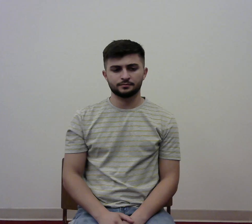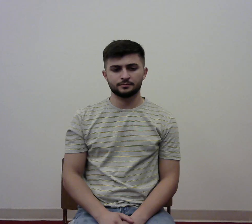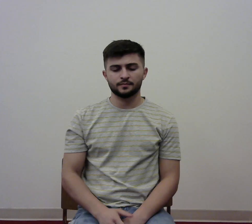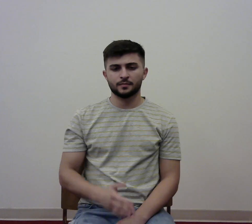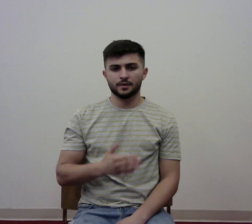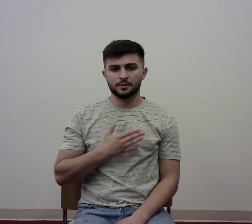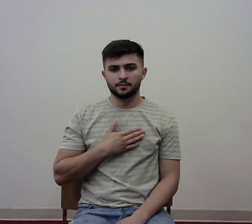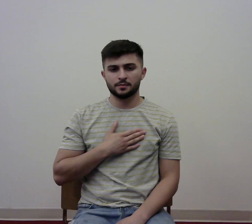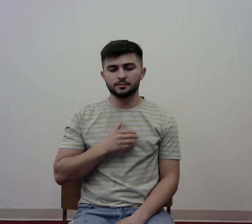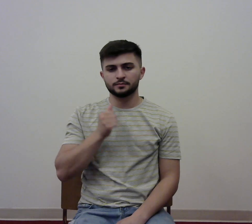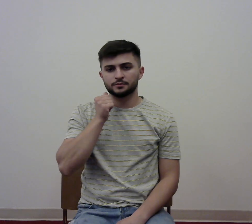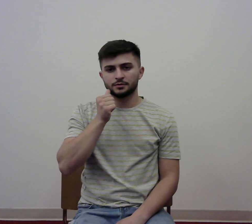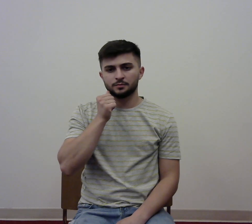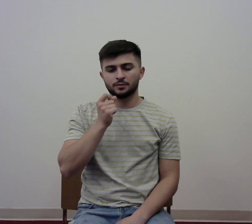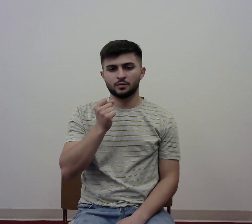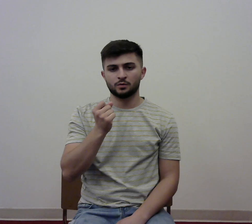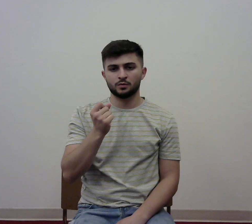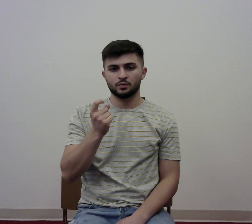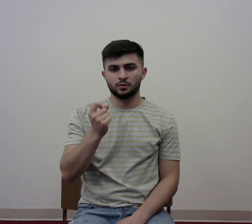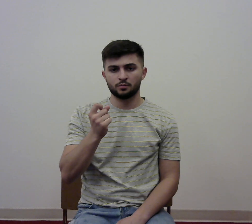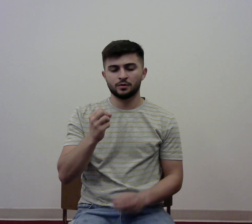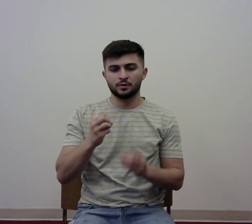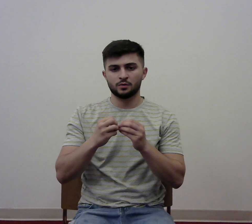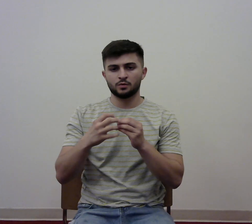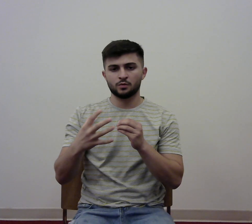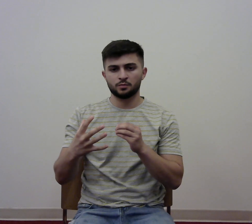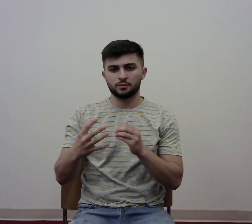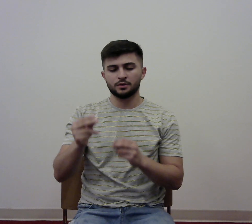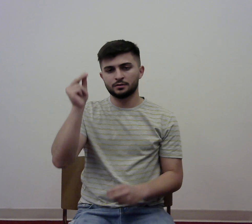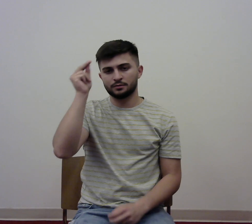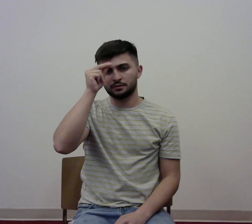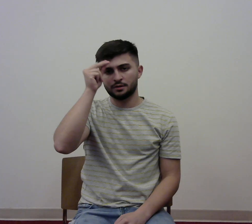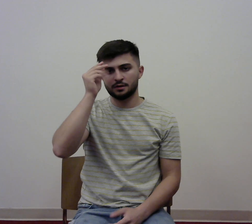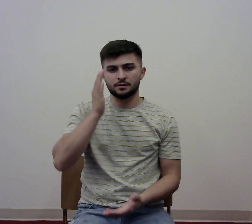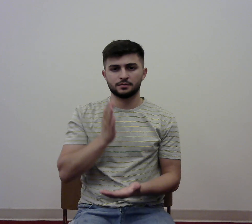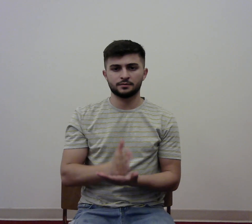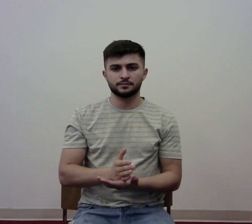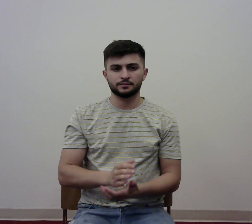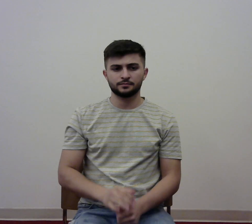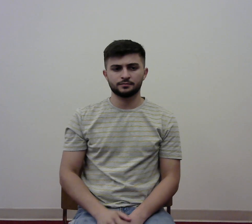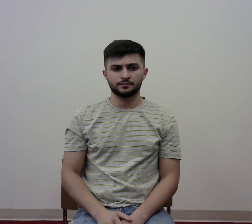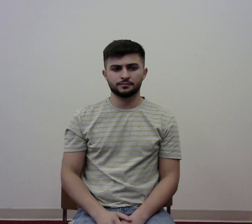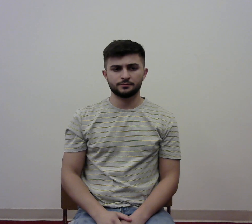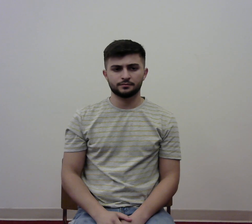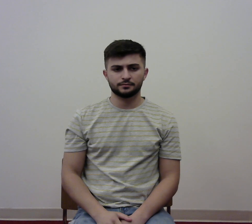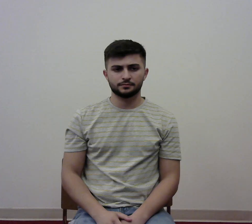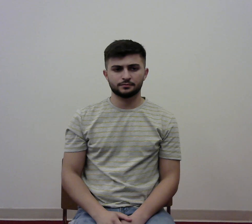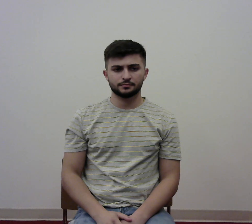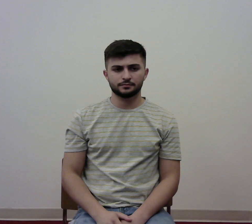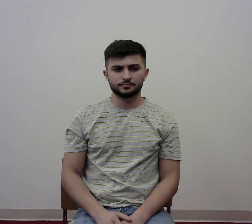Mənim sabah 11:15-də dərsim var